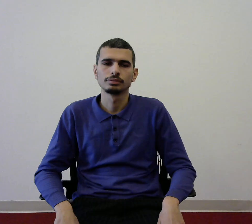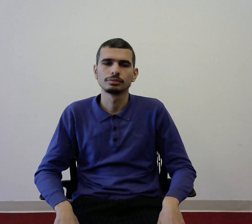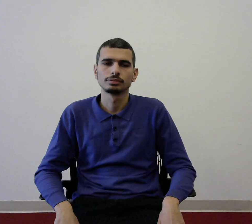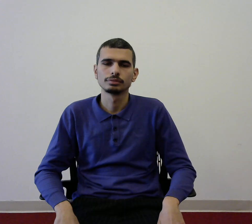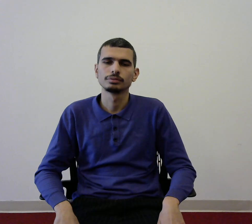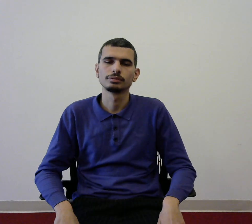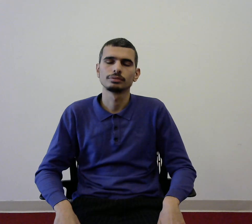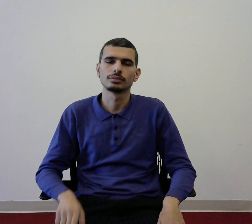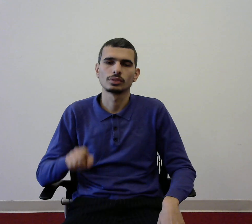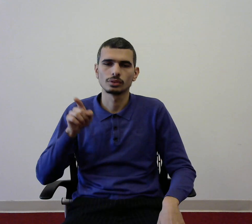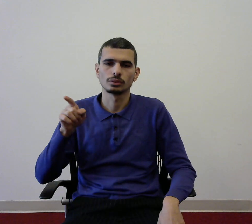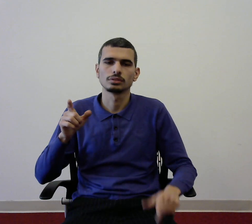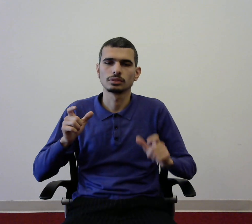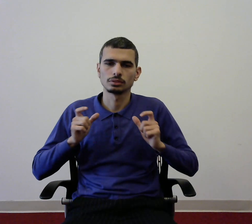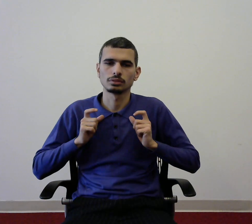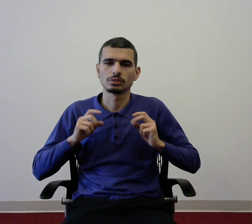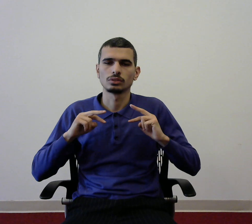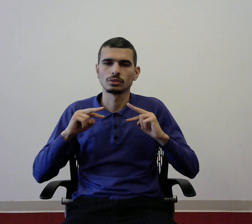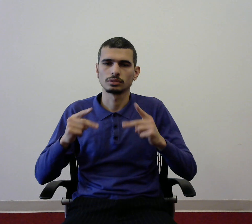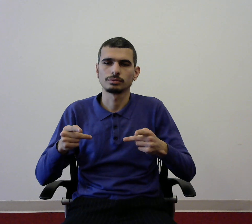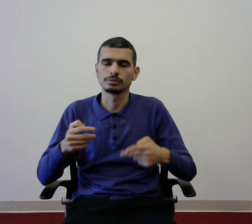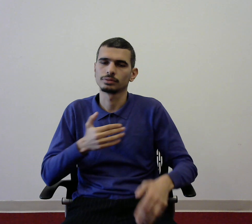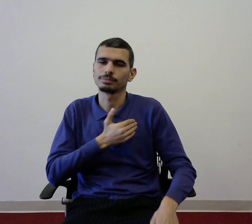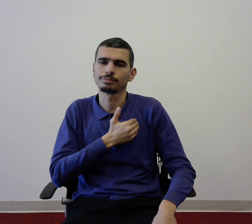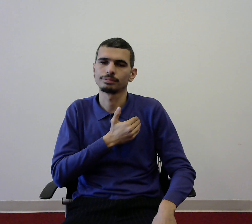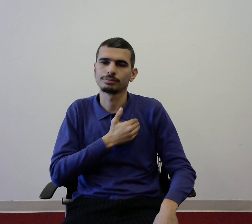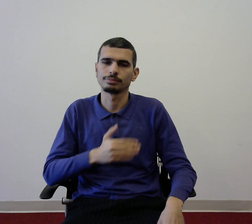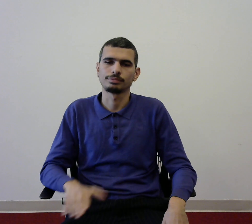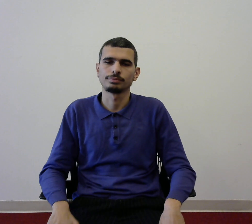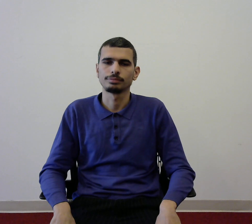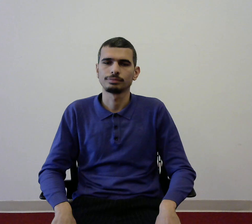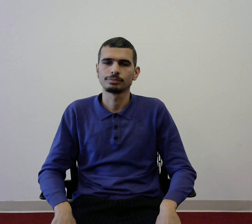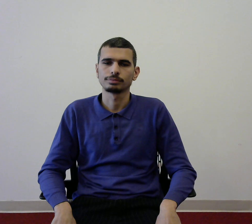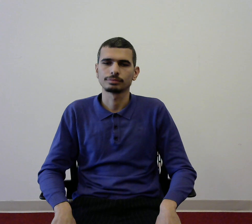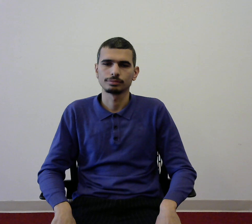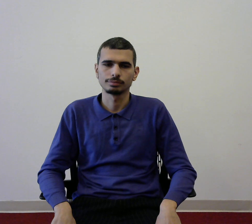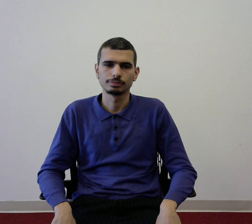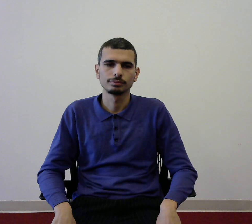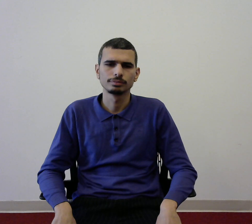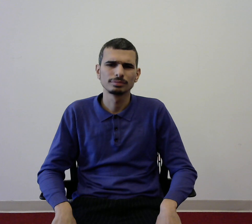O köynəyini dəyişmək istəyir